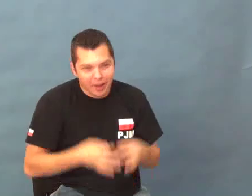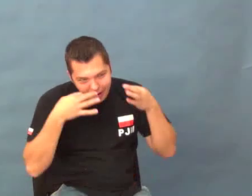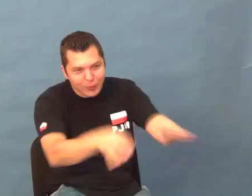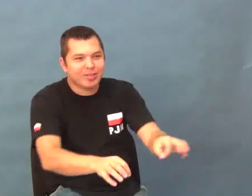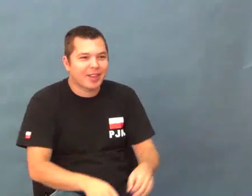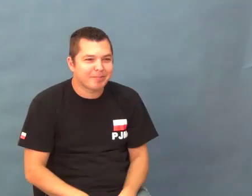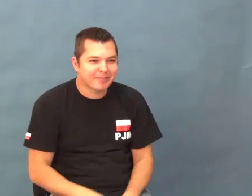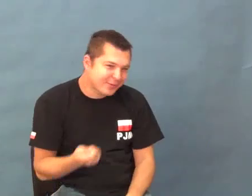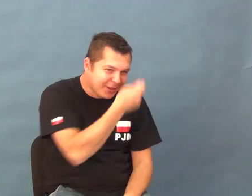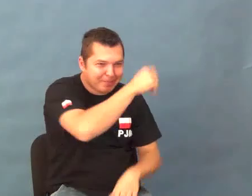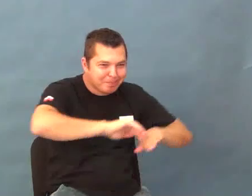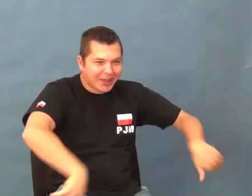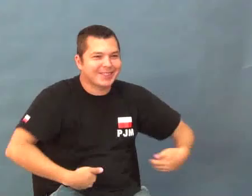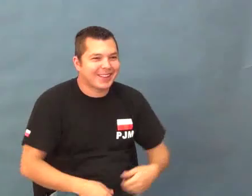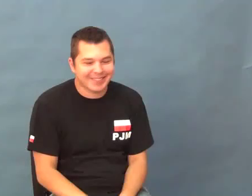Samochodem pojedziemy na basen.